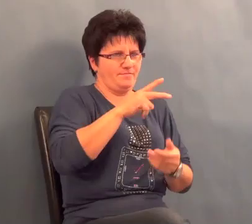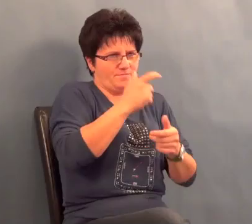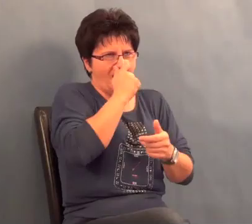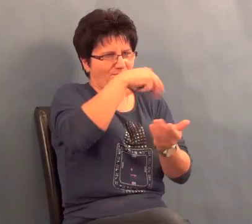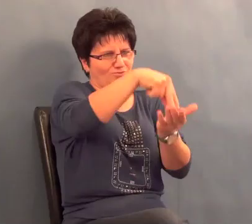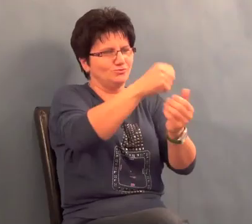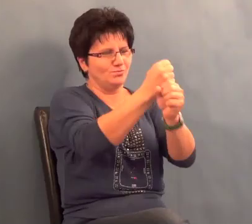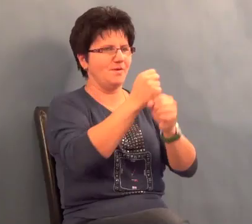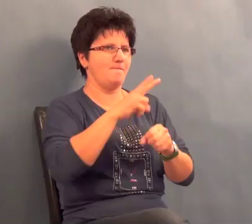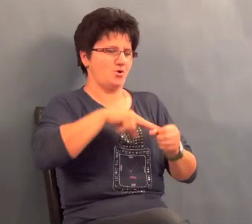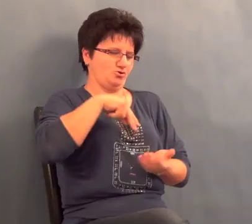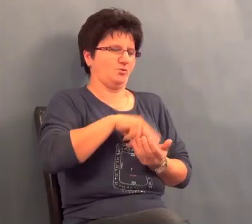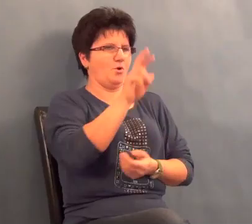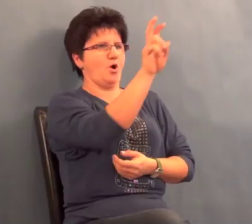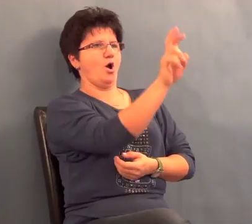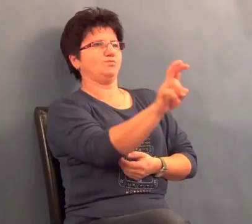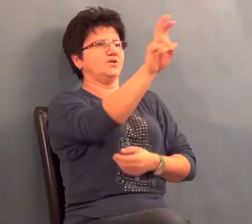Charlie Chaplin stoi i robi, a za nim stoi policjant i obserwuje go.